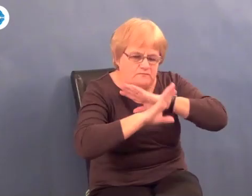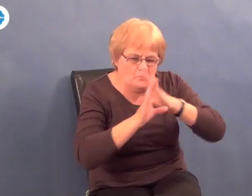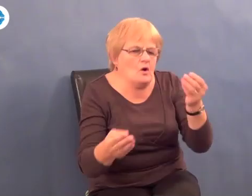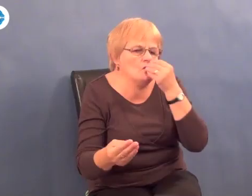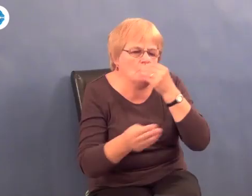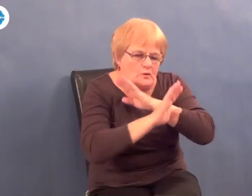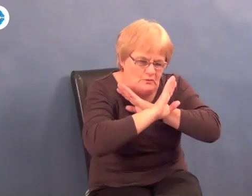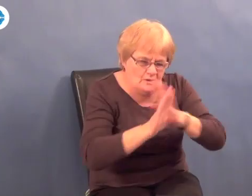Kończy jeść.